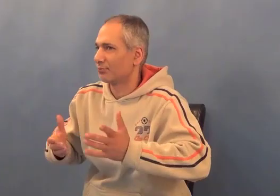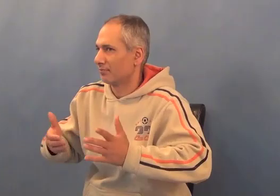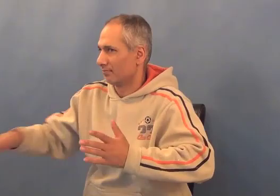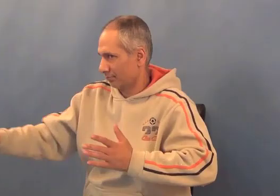Wyjść.